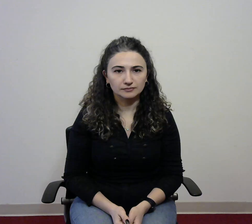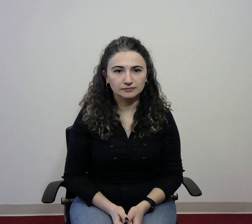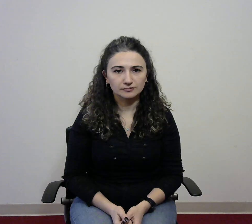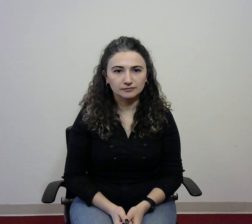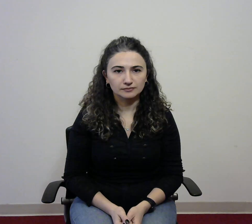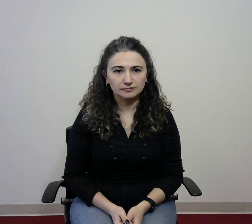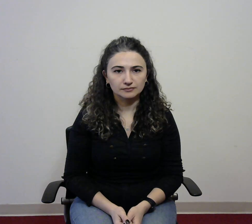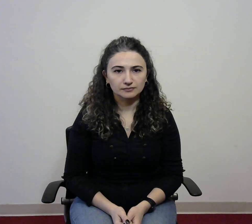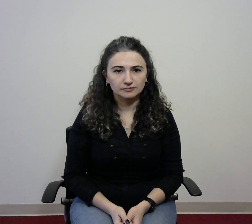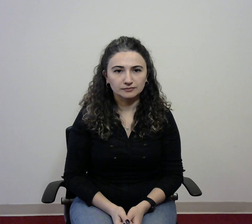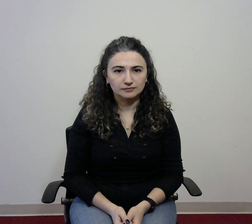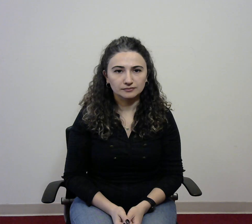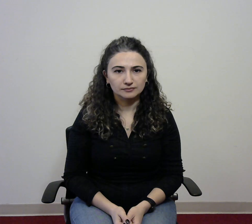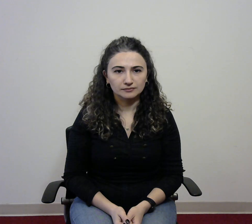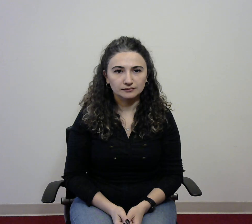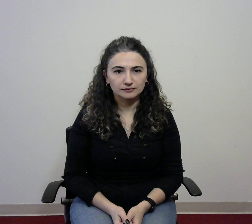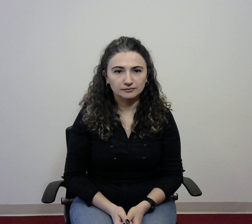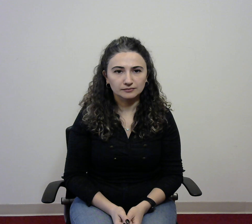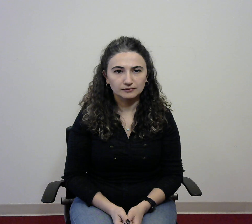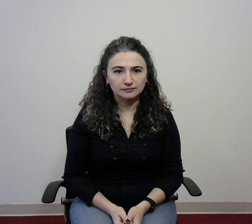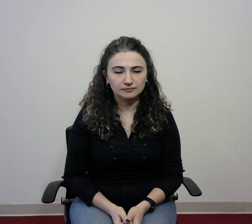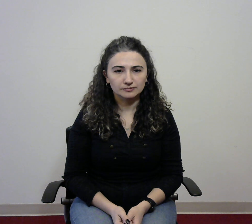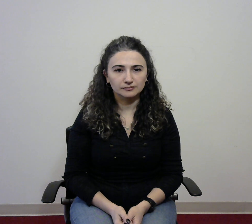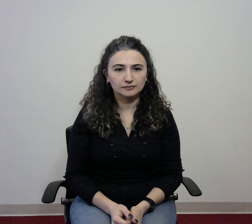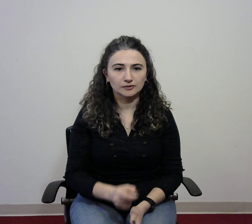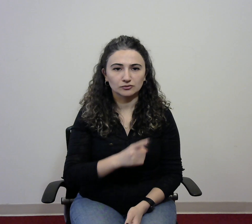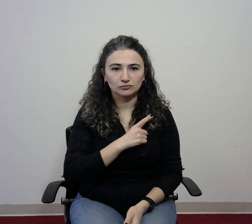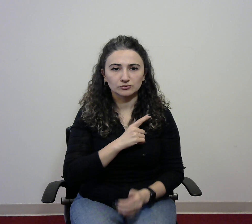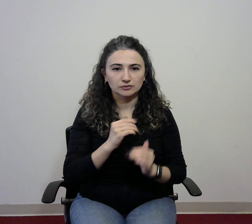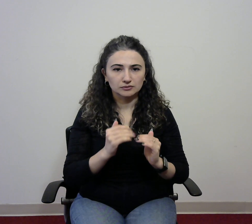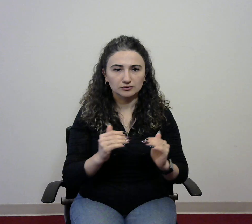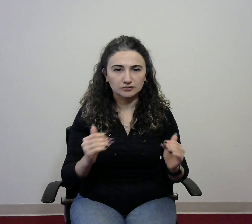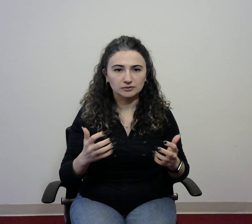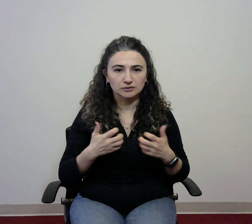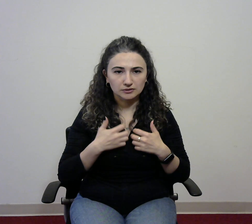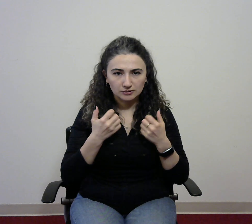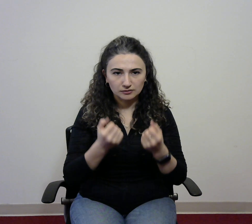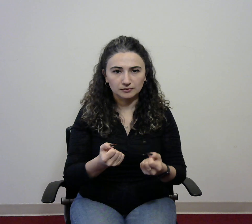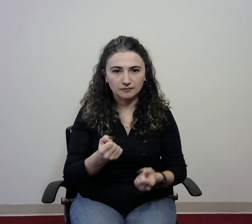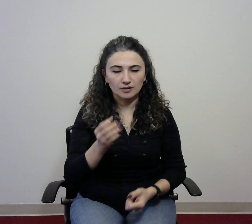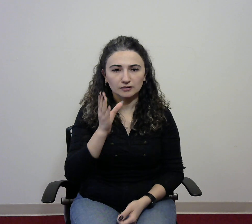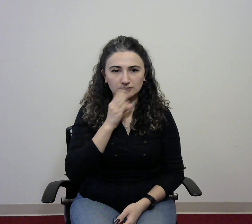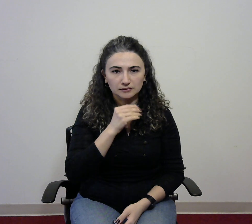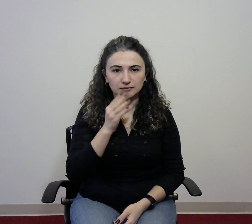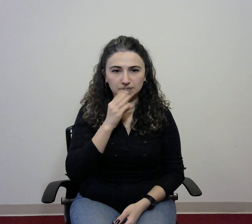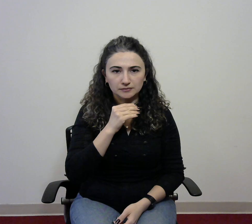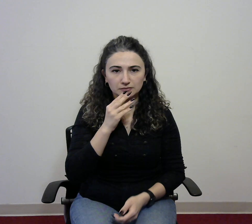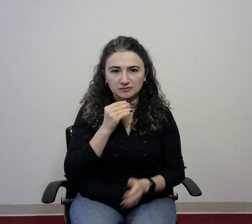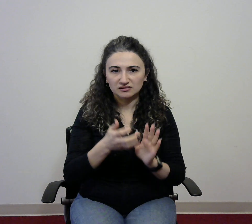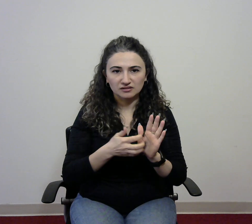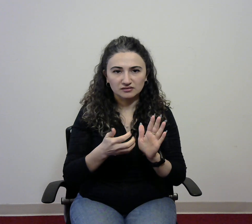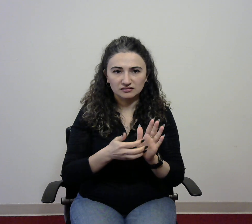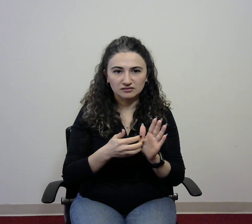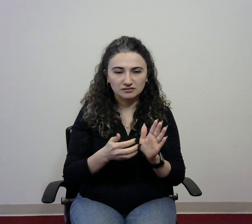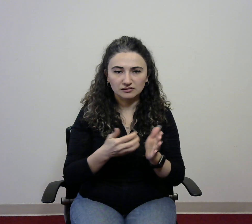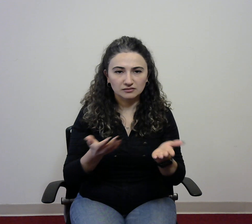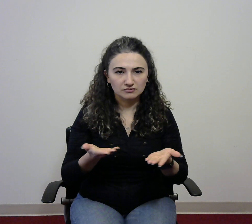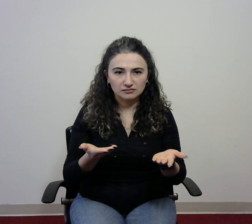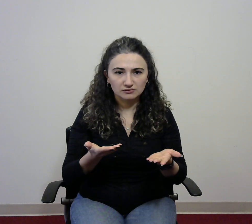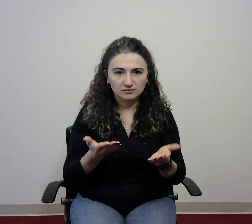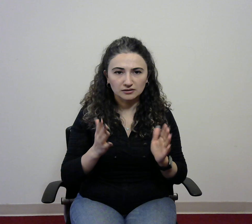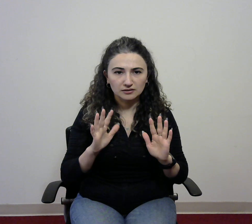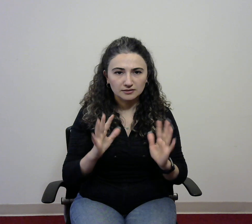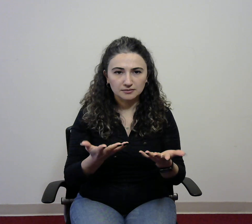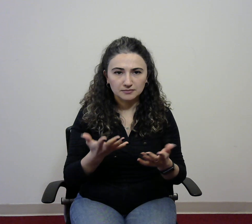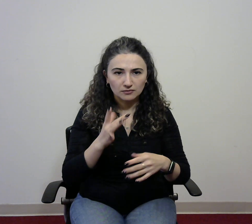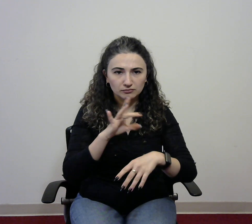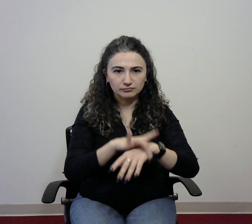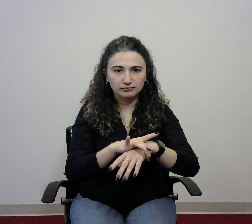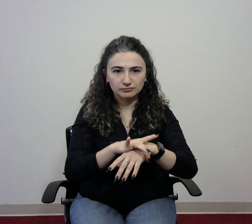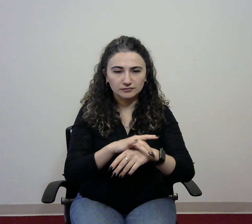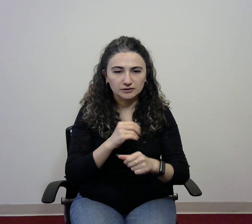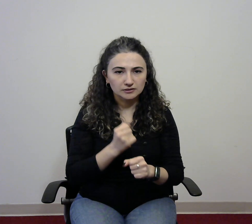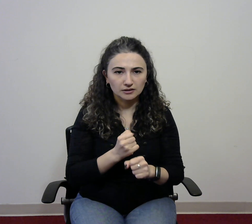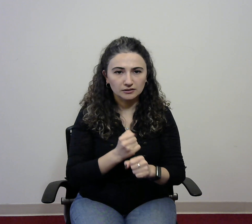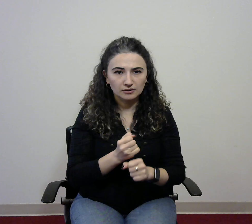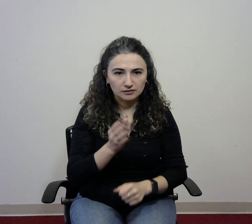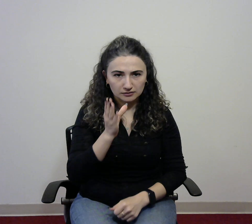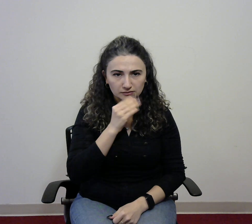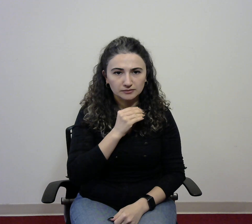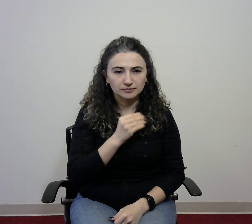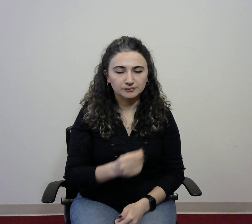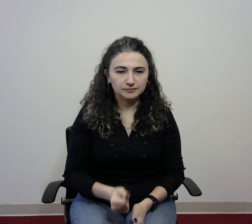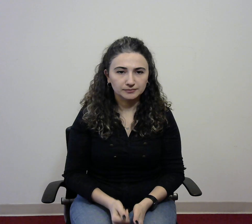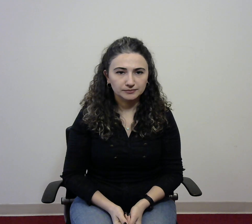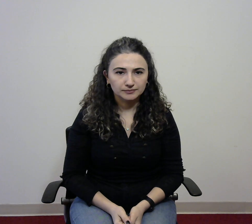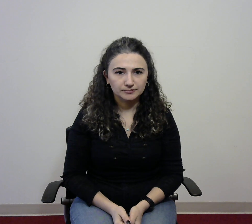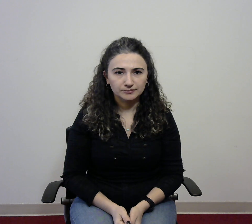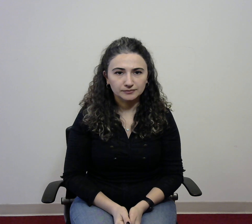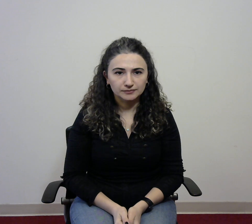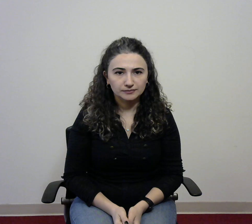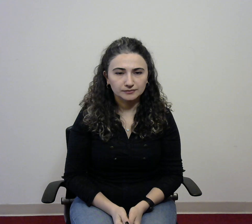Uşaqların sağlamlıq imkanlarının məhdudluğu hansı hallarda müəyyən edilir?